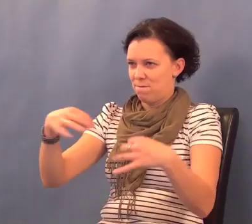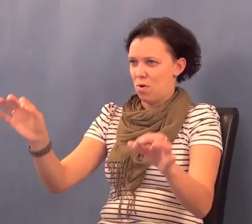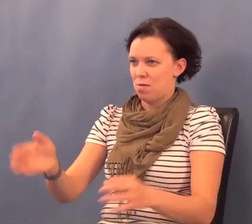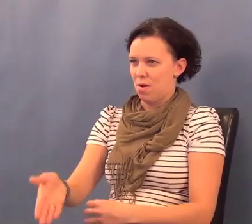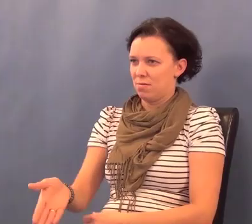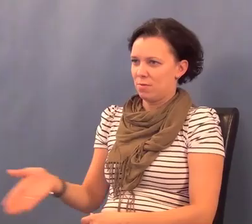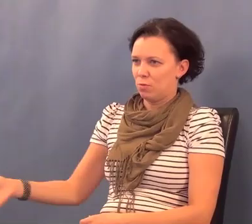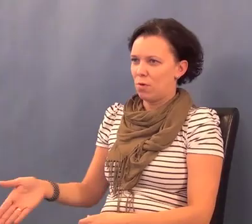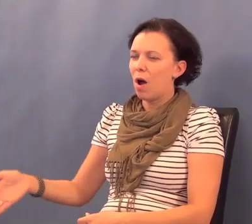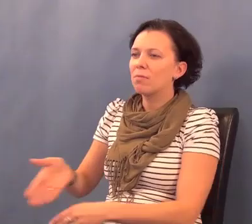Czyli wolno piłować.